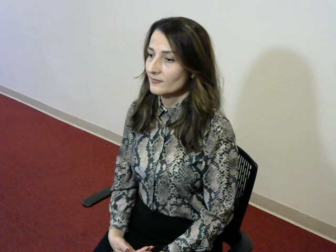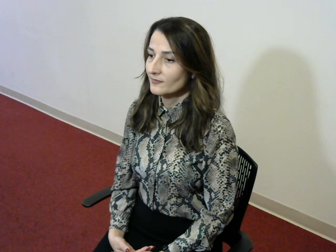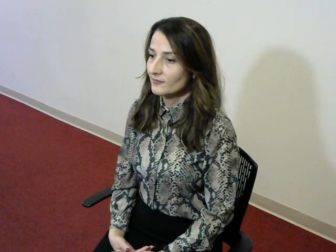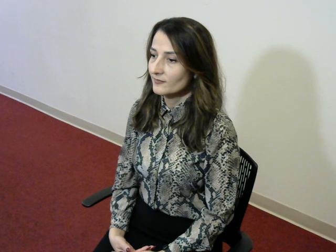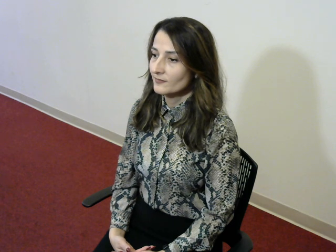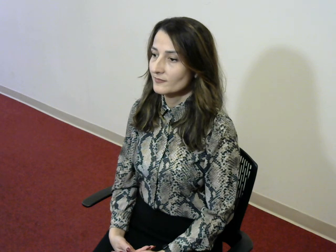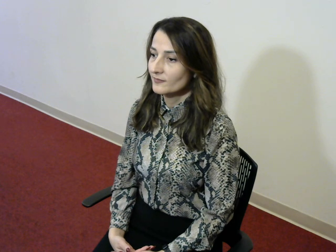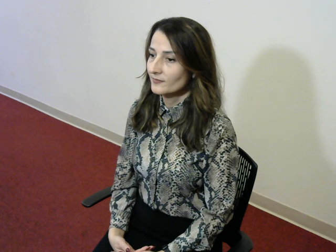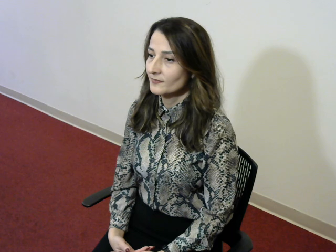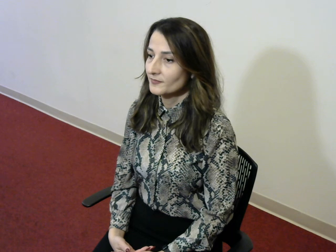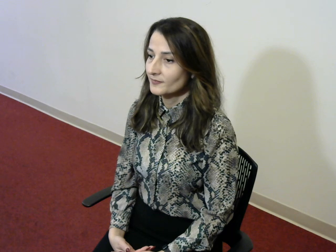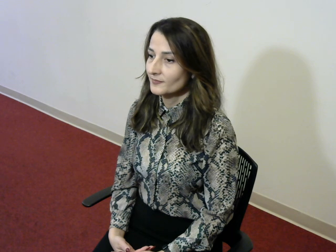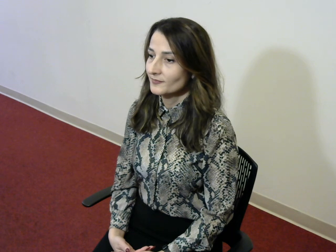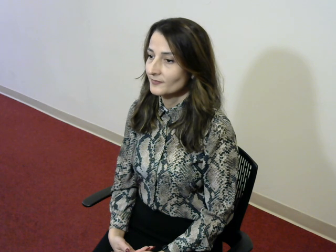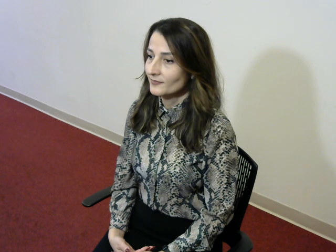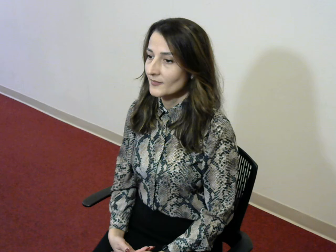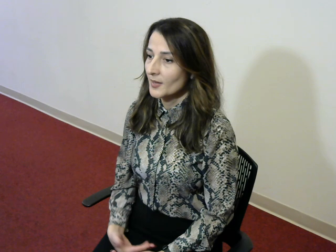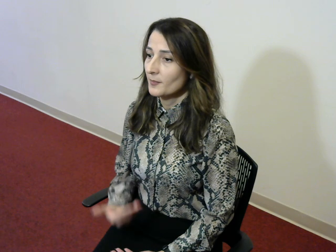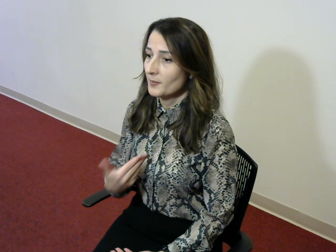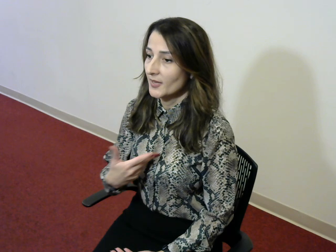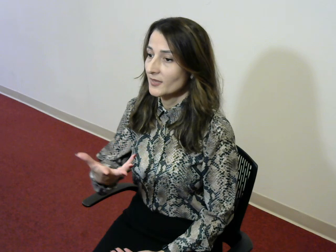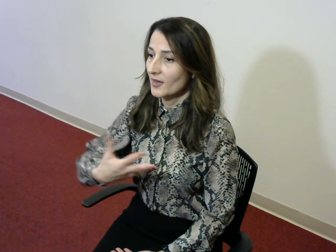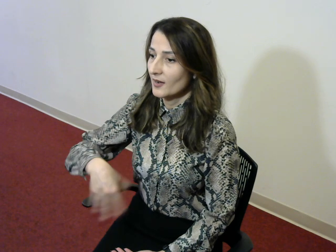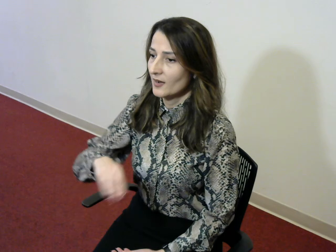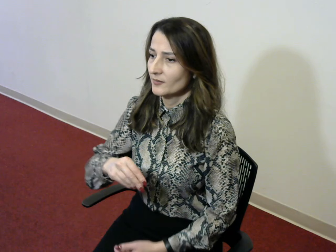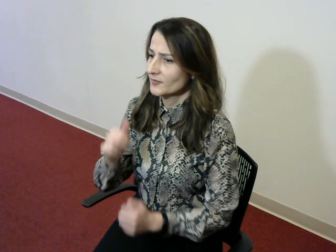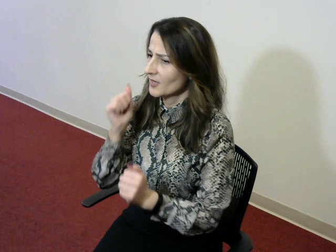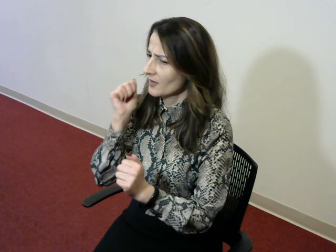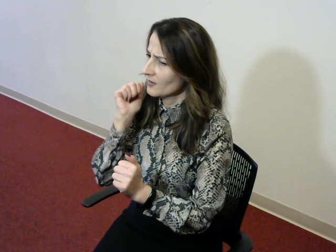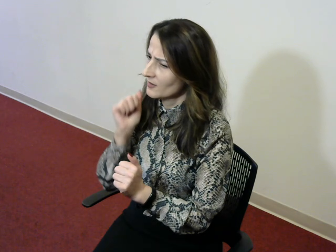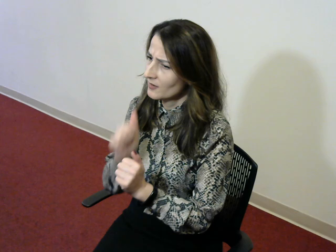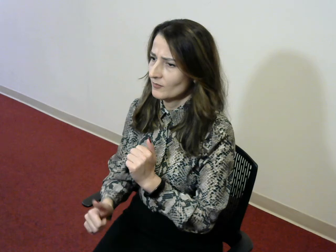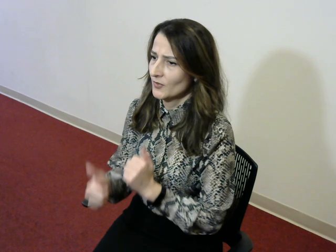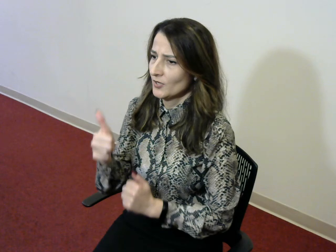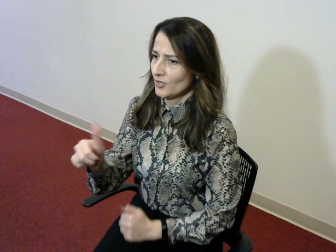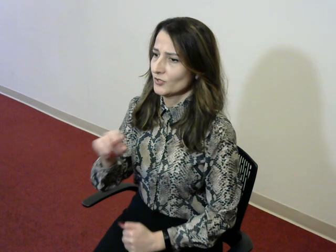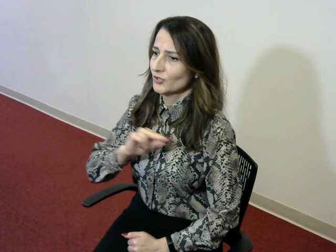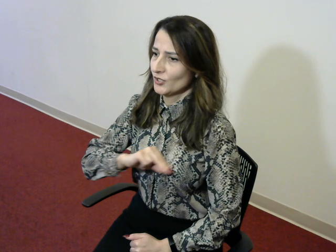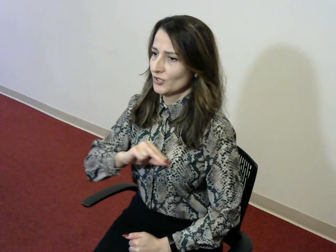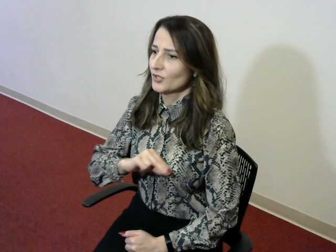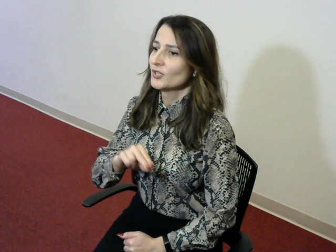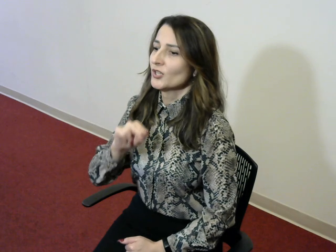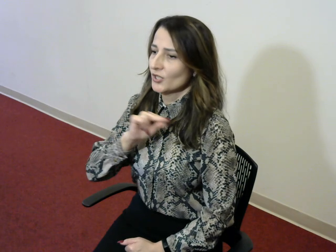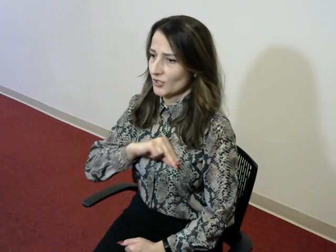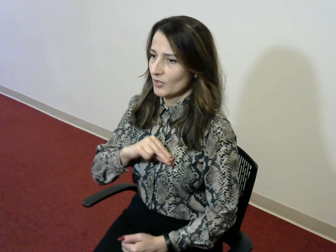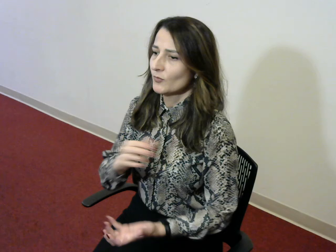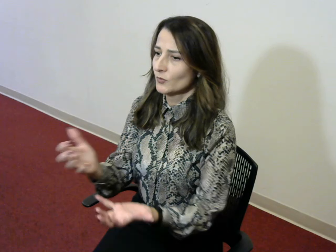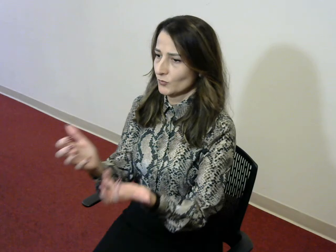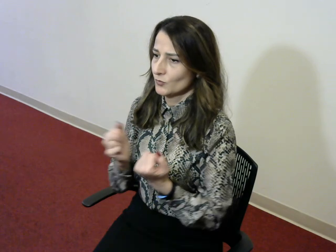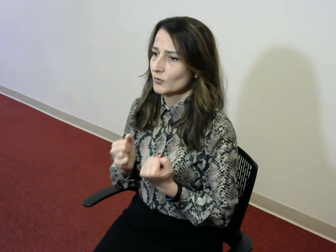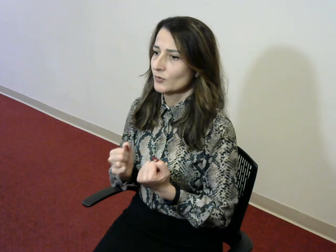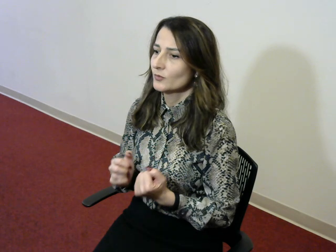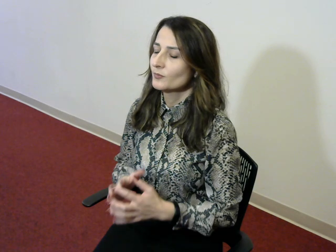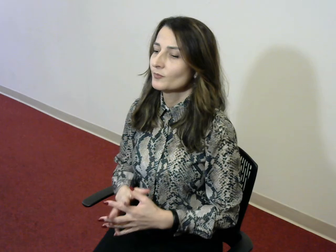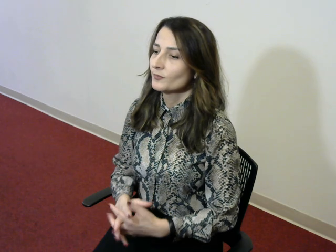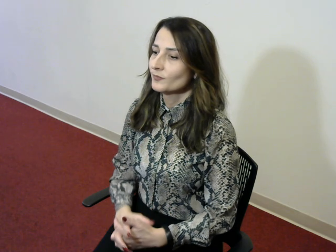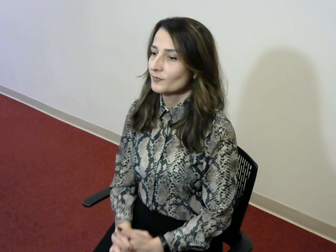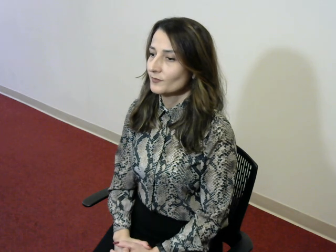Biz həmişə yaxşı işçiləri işə götürürük